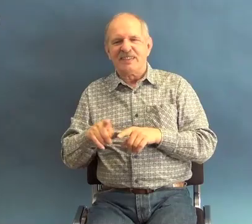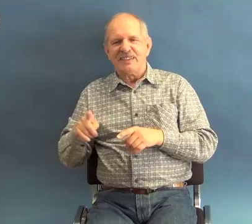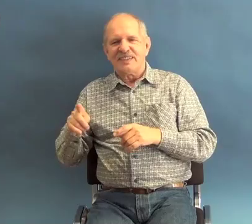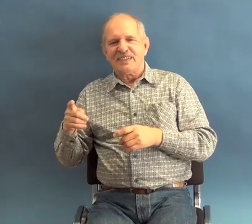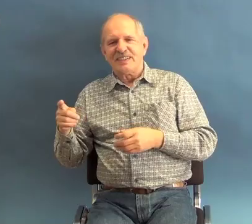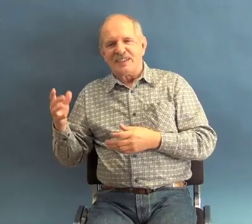Pękła...